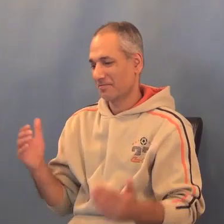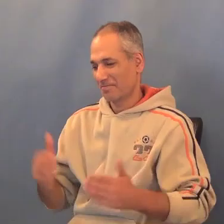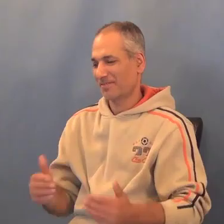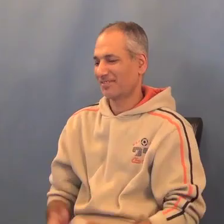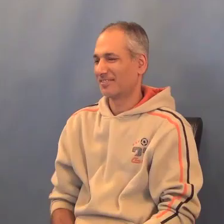Może być.